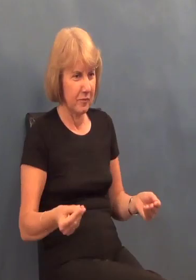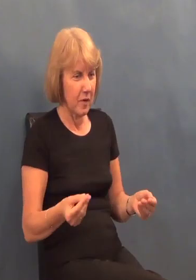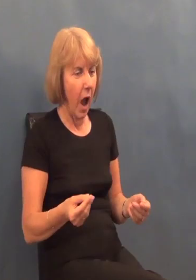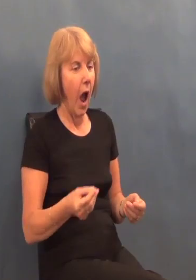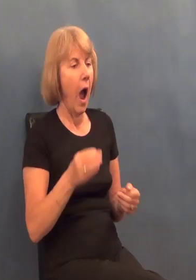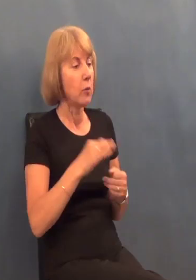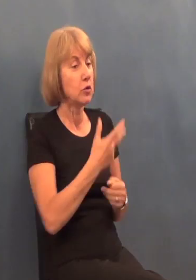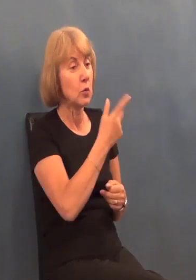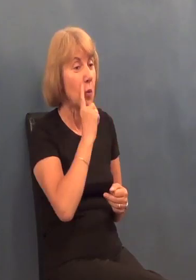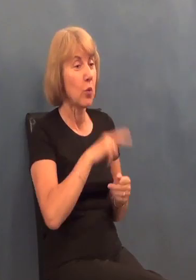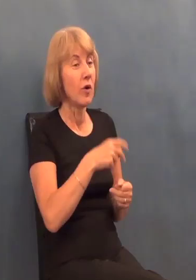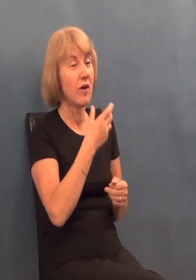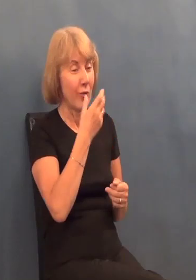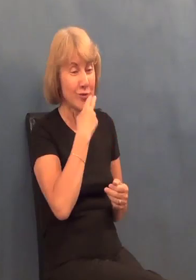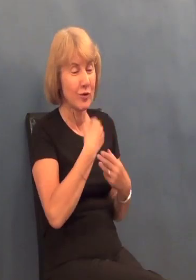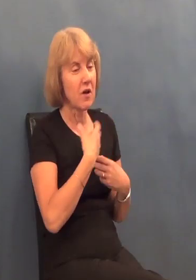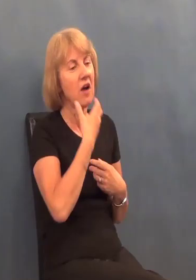Akurat zjawiają się trzej chłopcy. Idąc, jedzą gruszki, które dostali wcześniej.